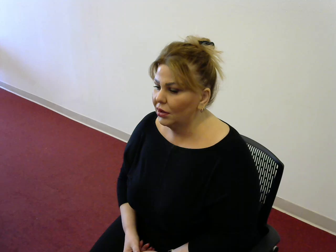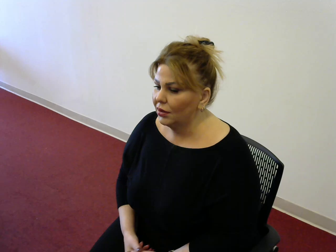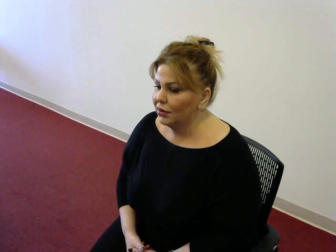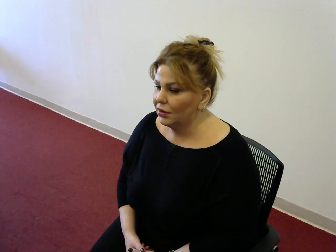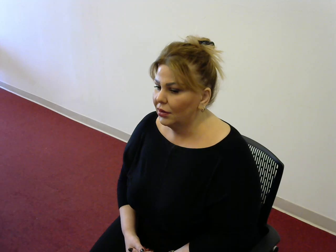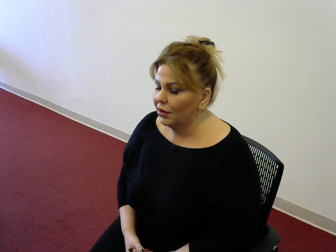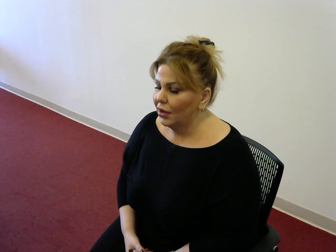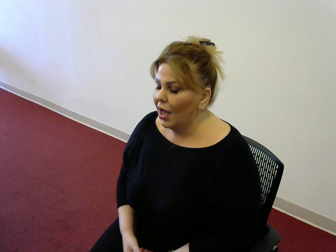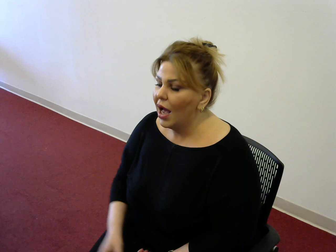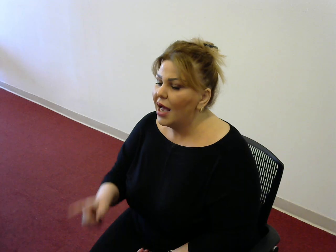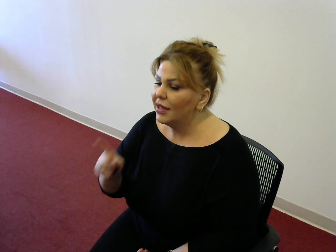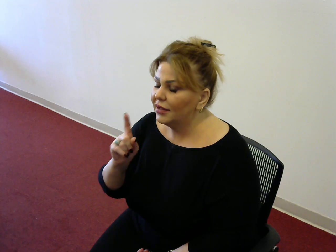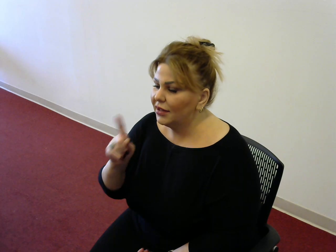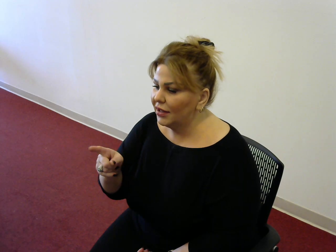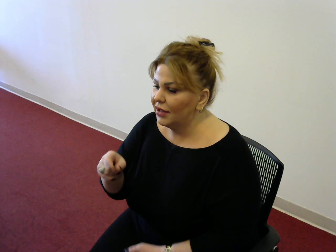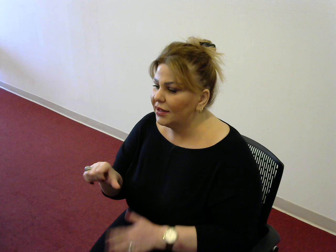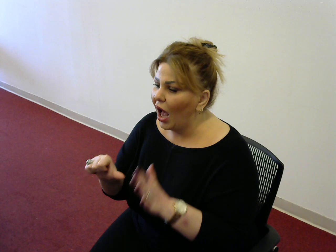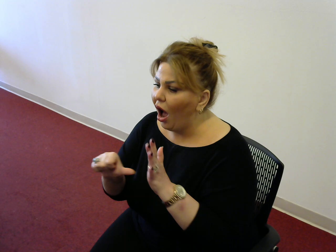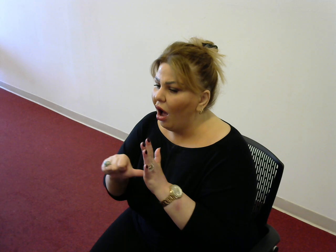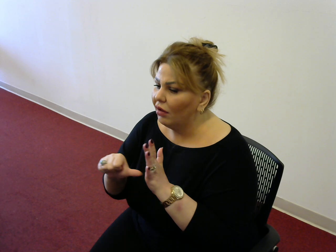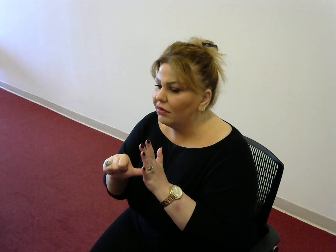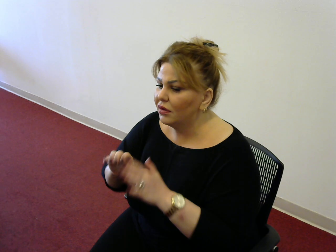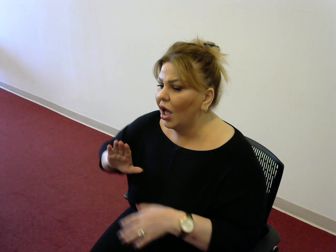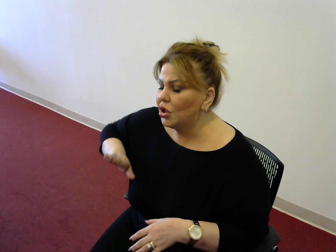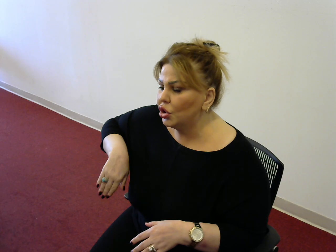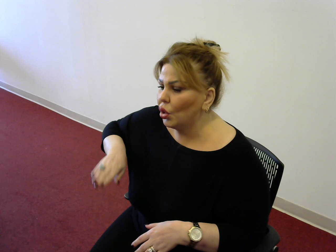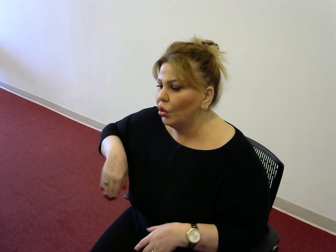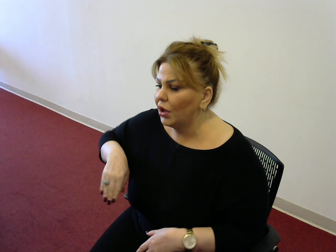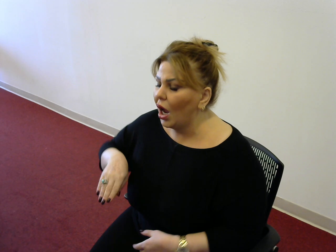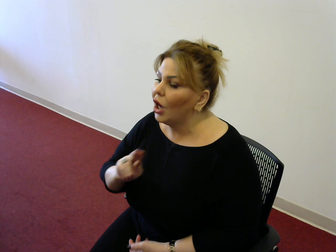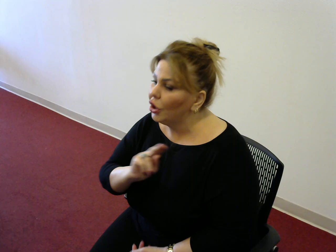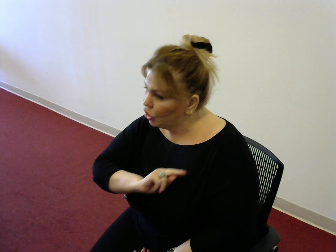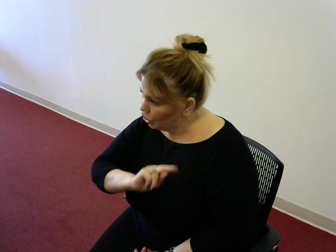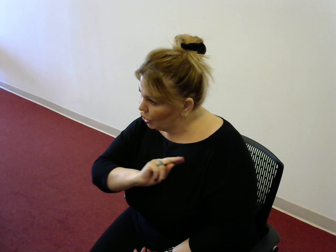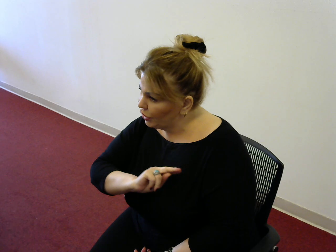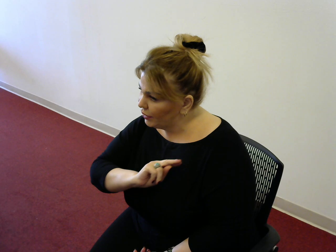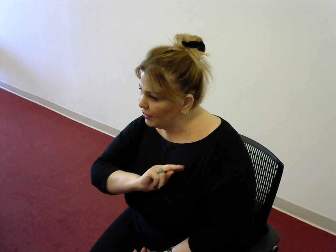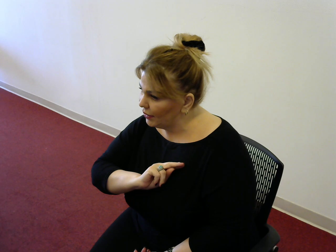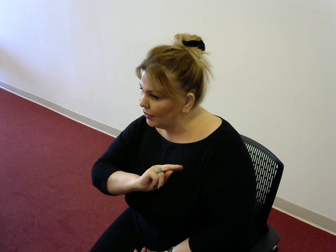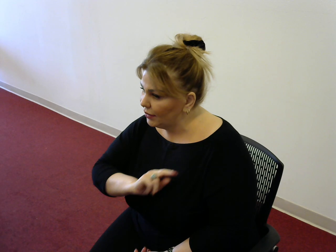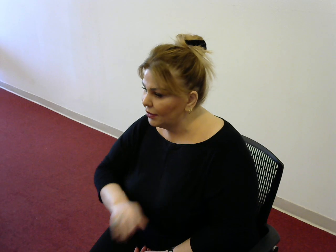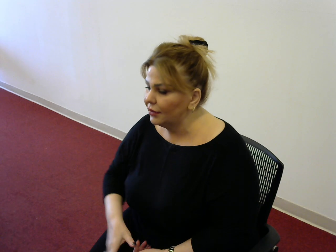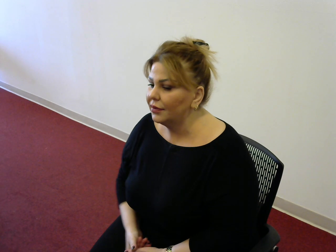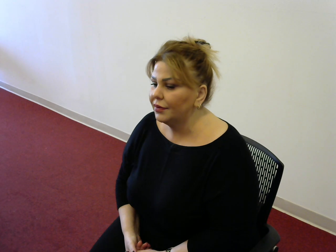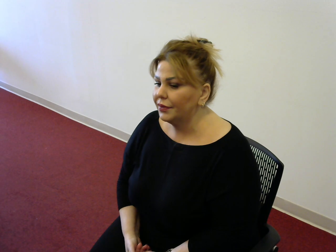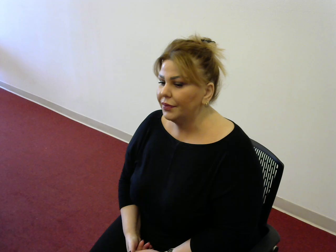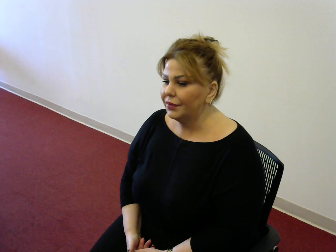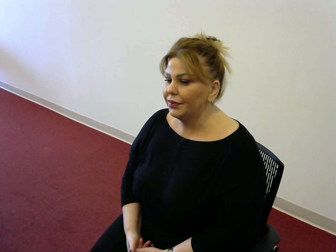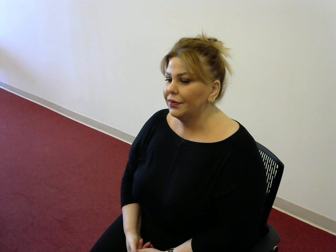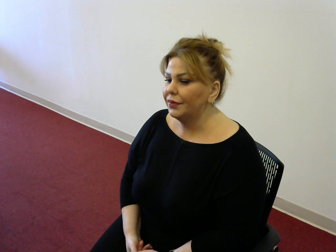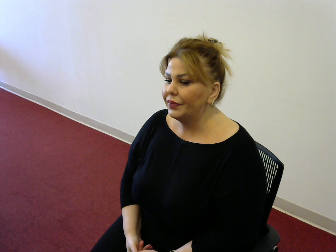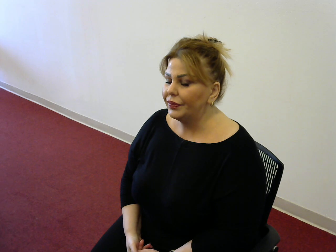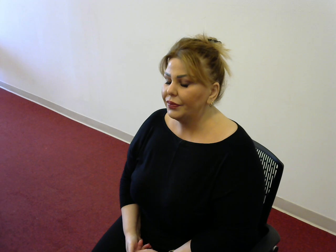Siz saat 6-dan sonra işləyirsiz?